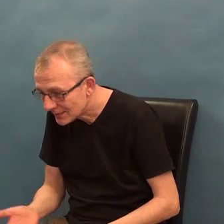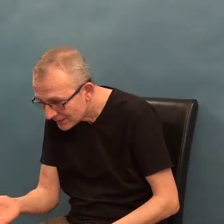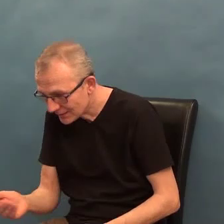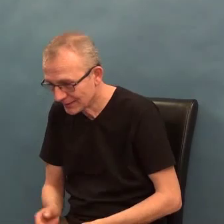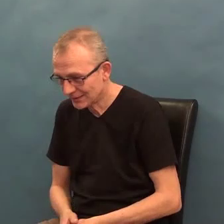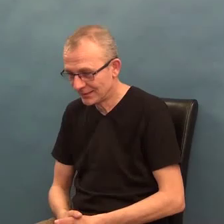No.